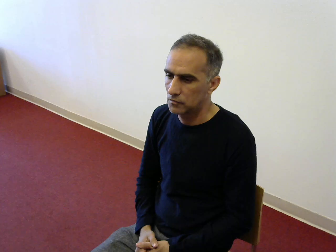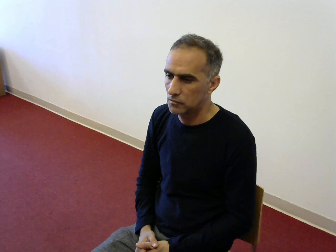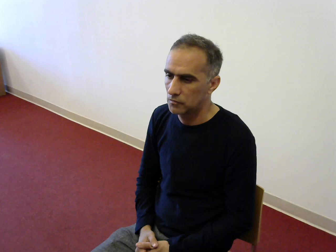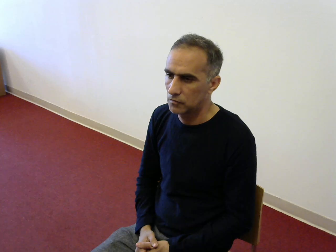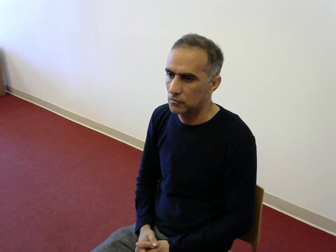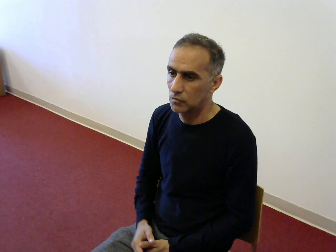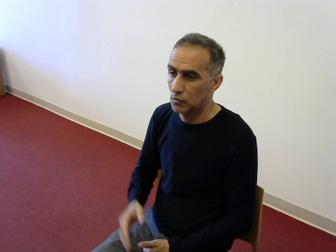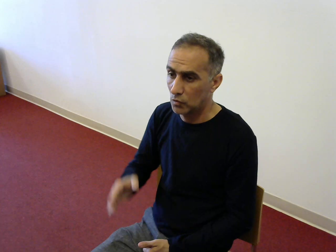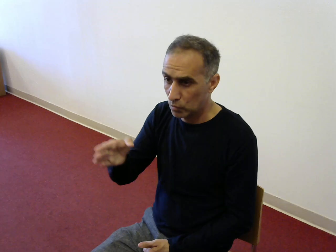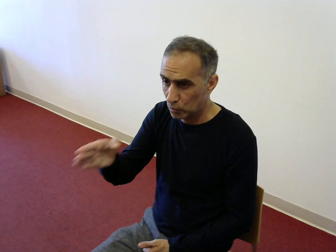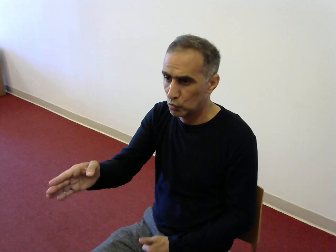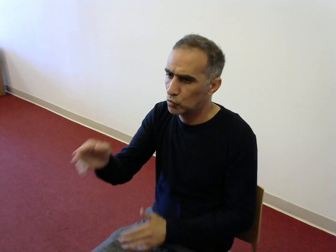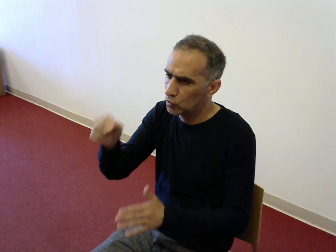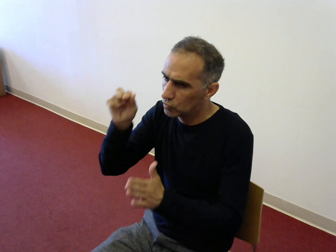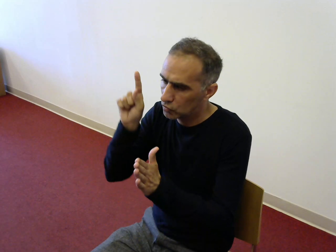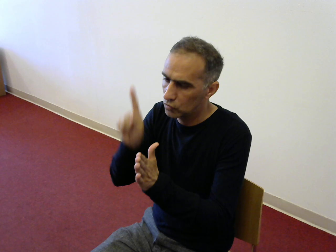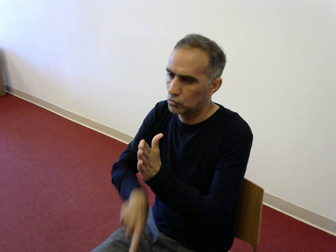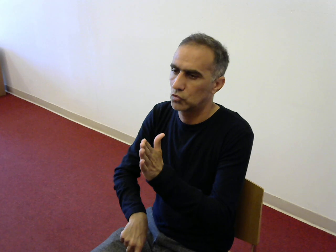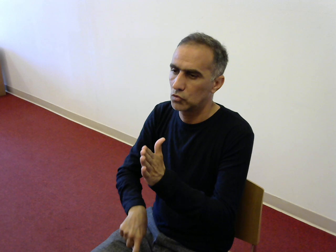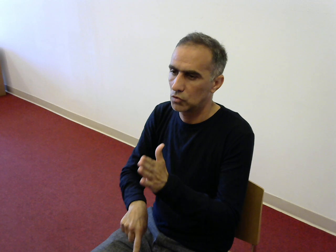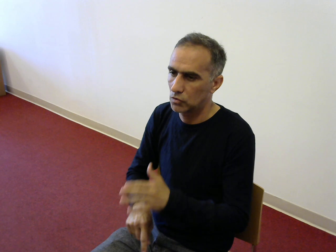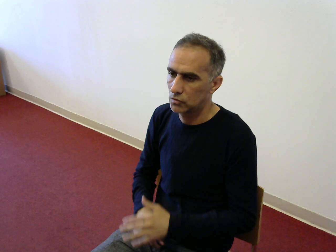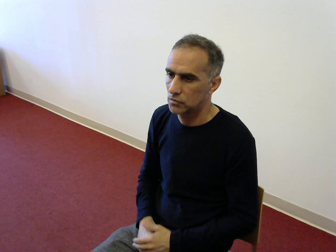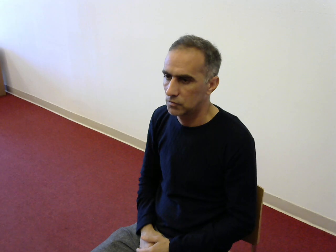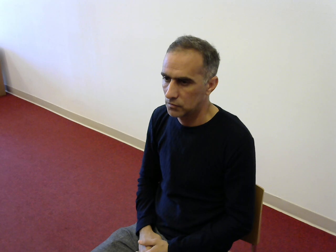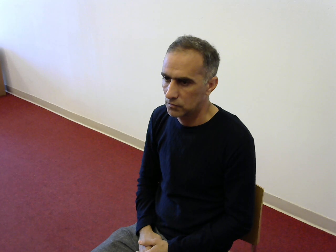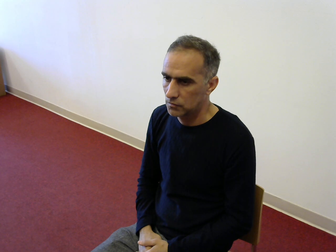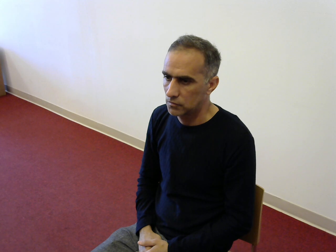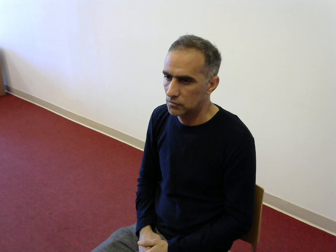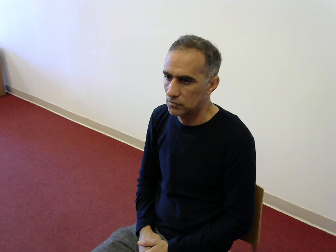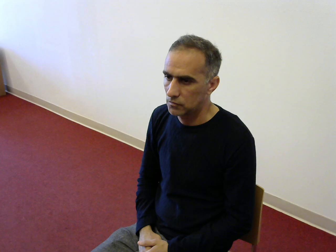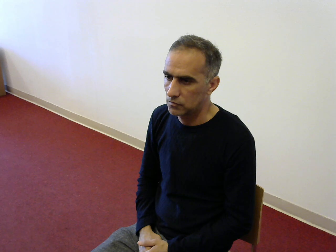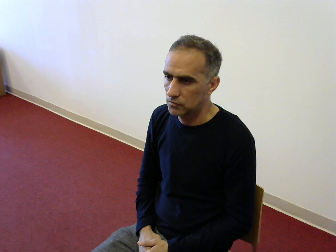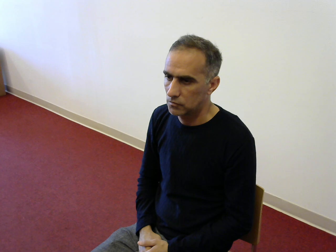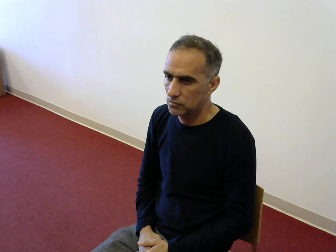Bu ucuzdur